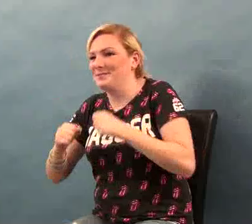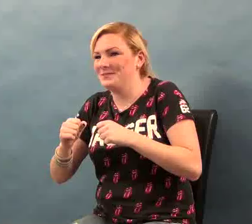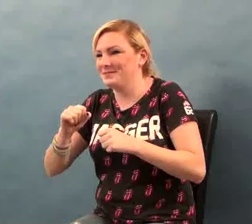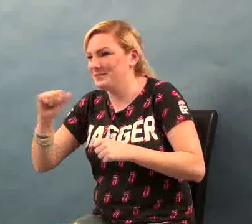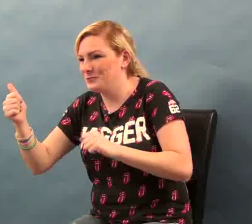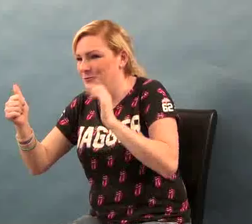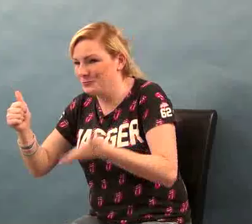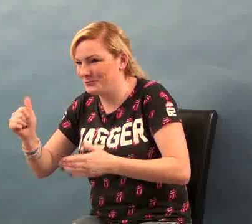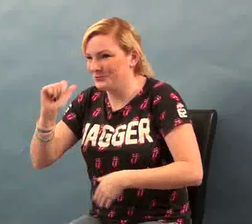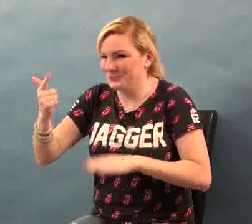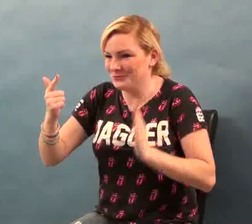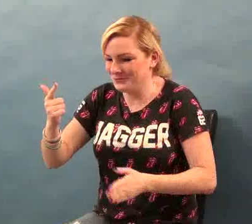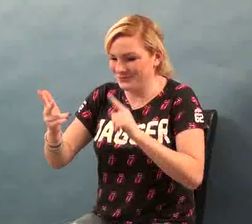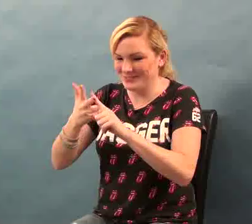Pierwsza - już, druga - już, biegnie do trzeciej.